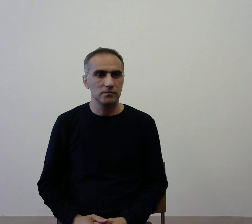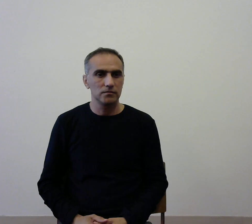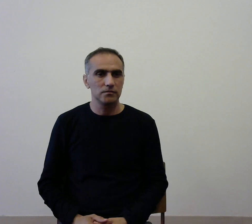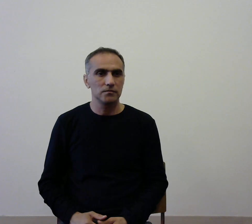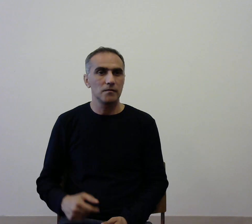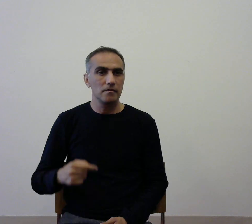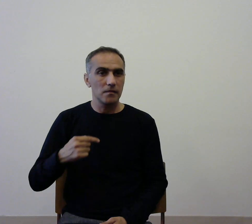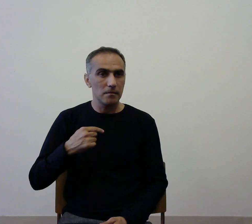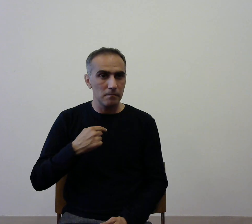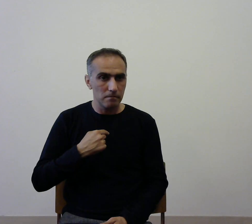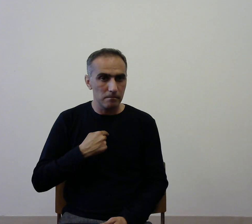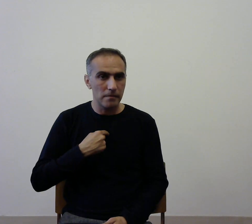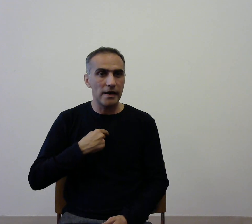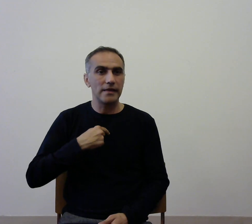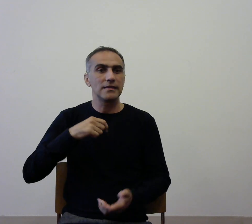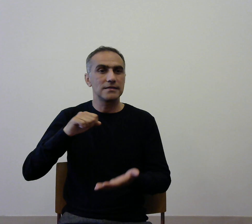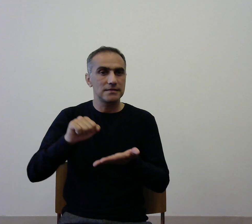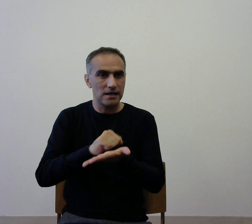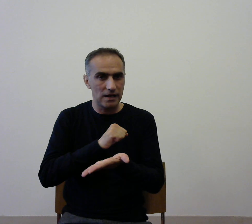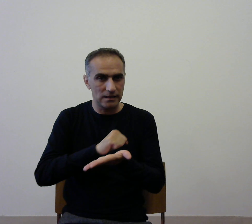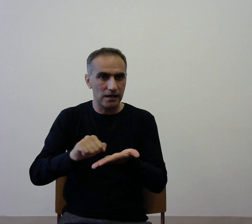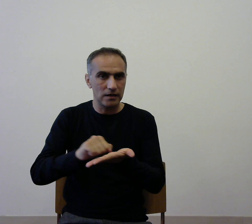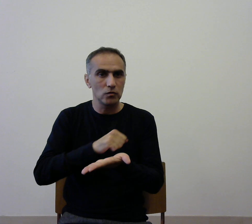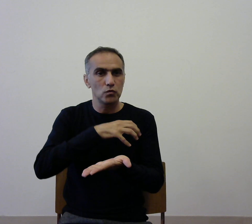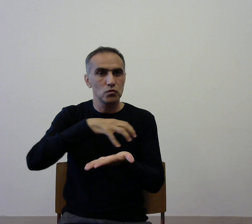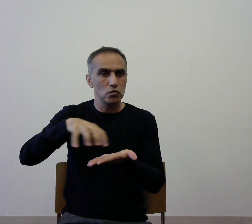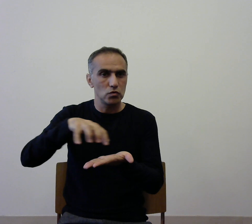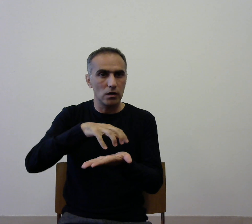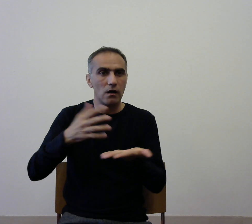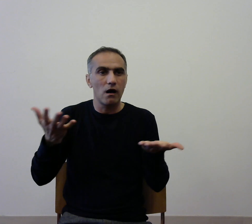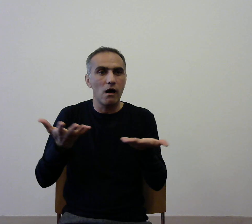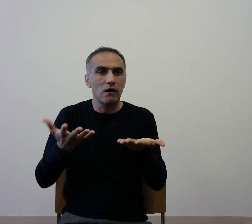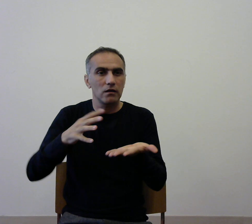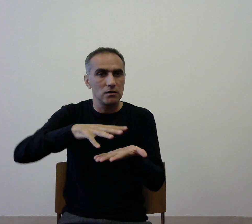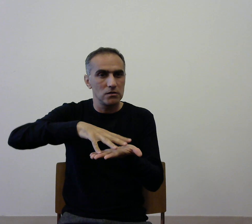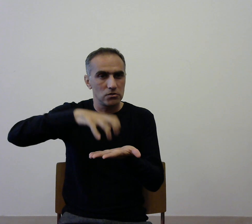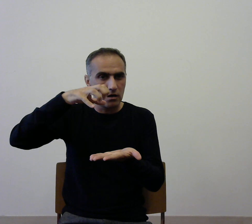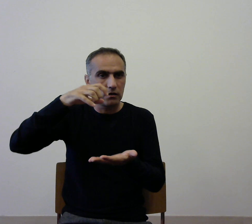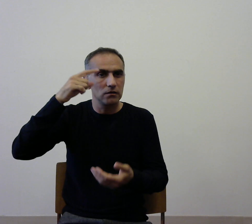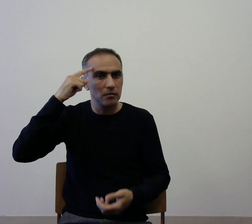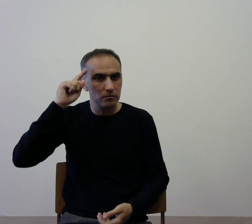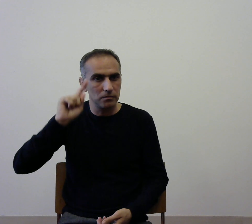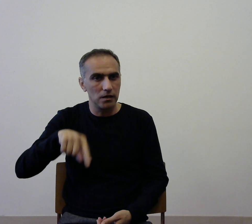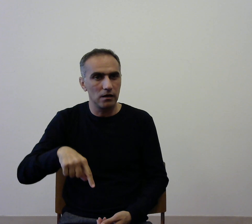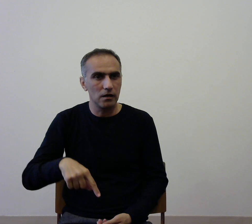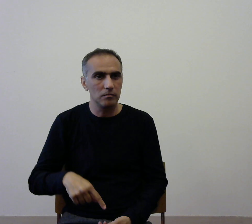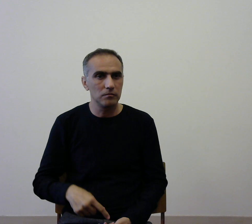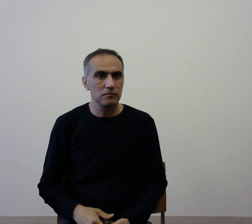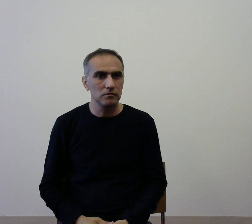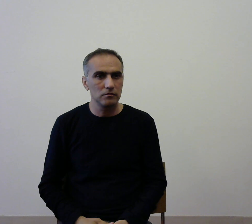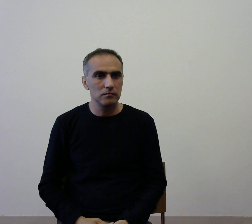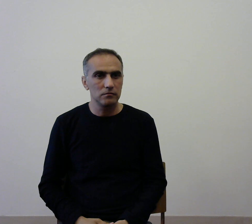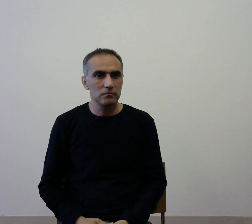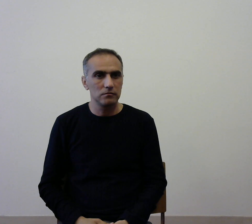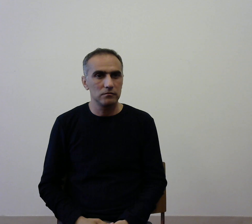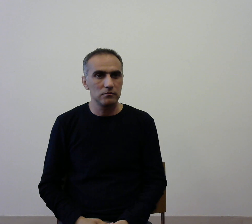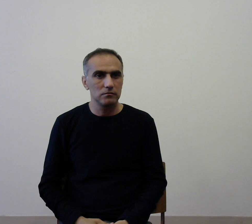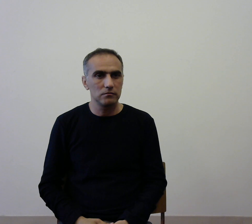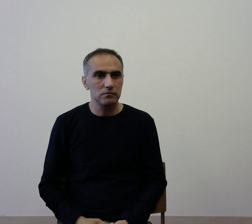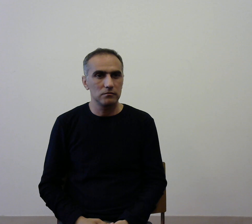Mən sənədlərin surətini harada çıxara bilərəm?